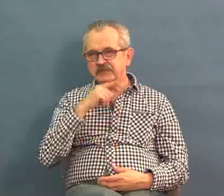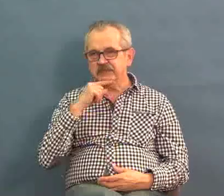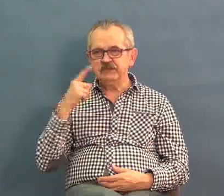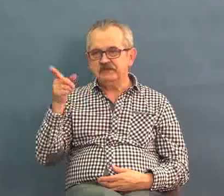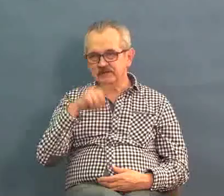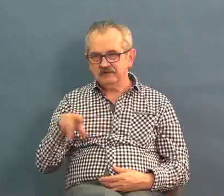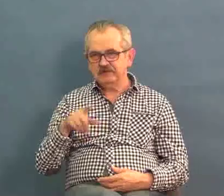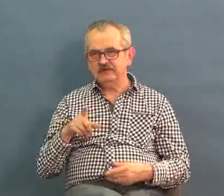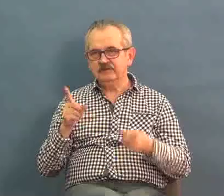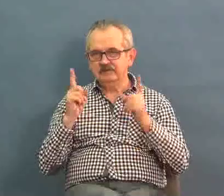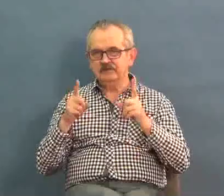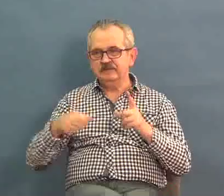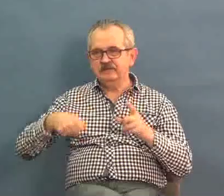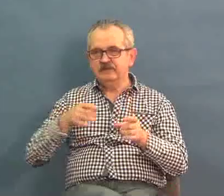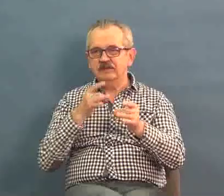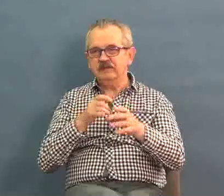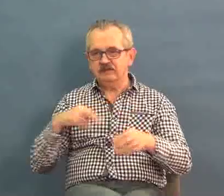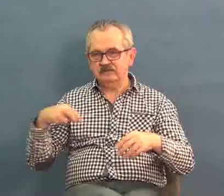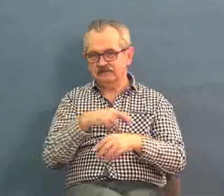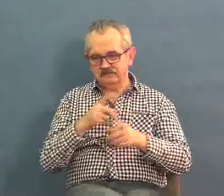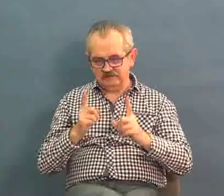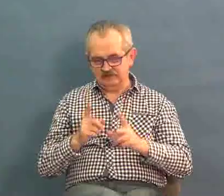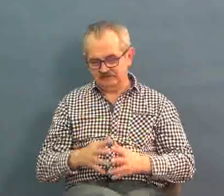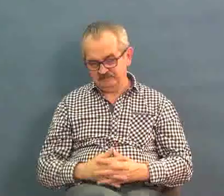Czerwone koło mówi, że trzeba uważać przy wbieganiu na jezdnię.